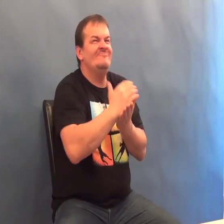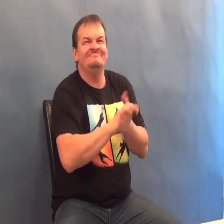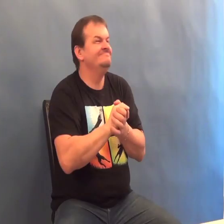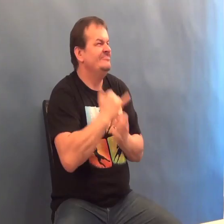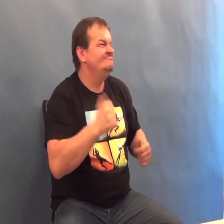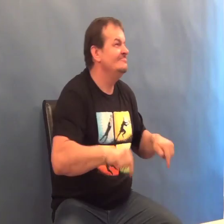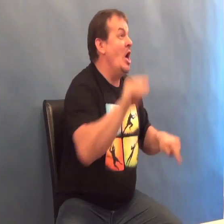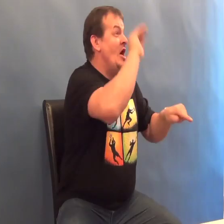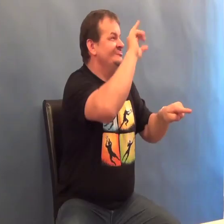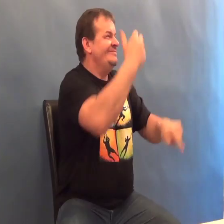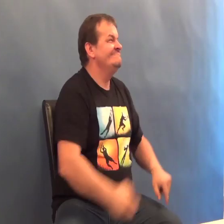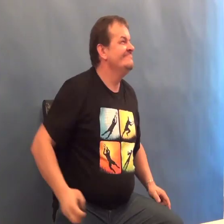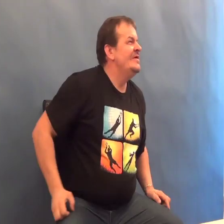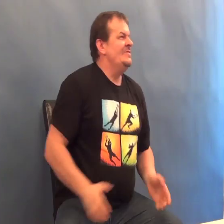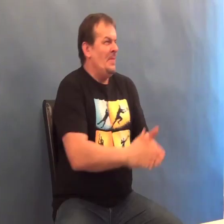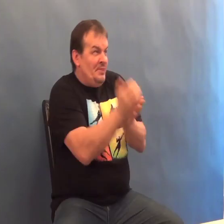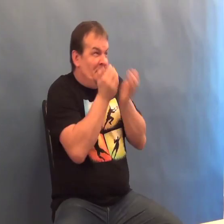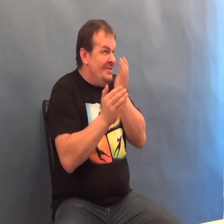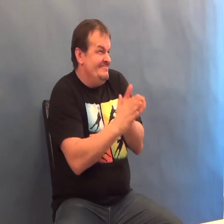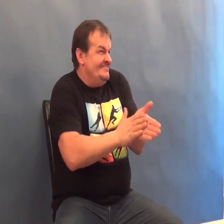Dziecko idzie i zauważa trzecie okno, zaciera ręce.